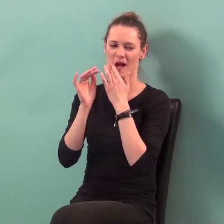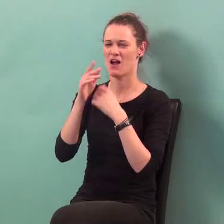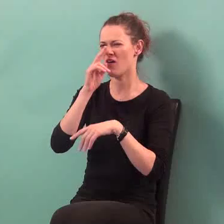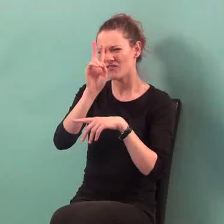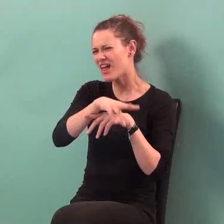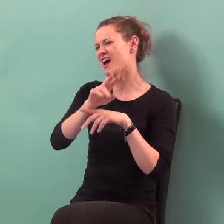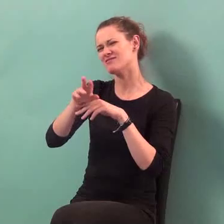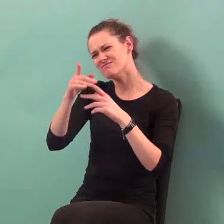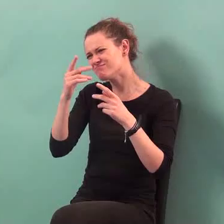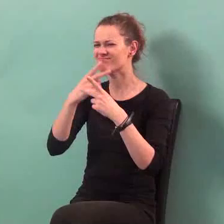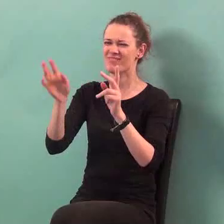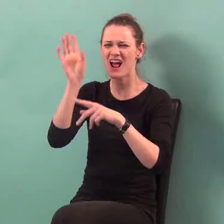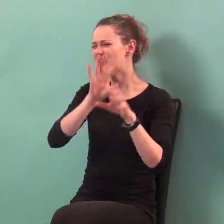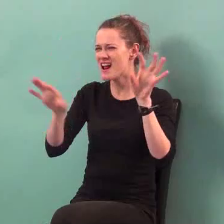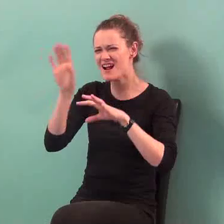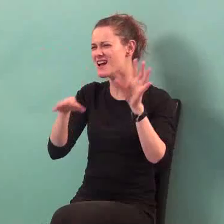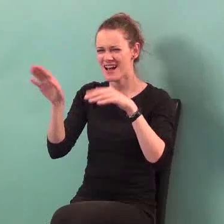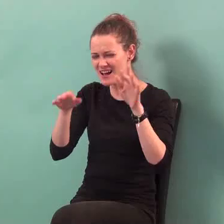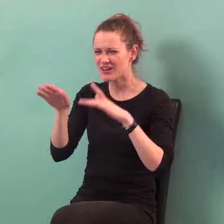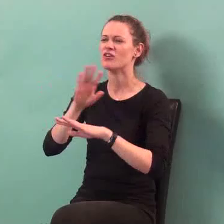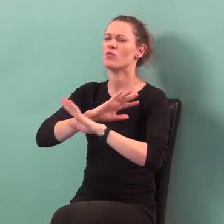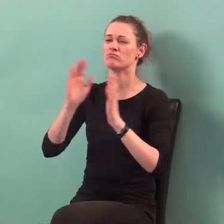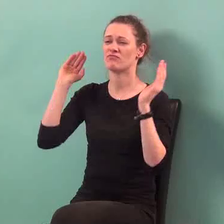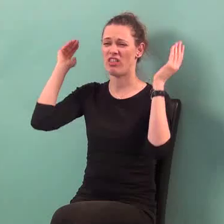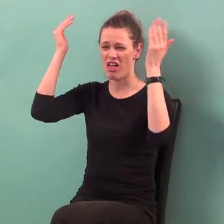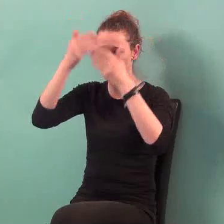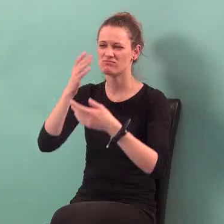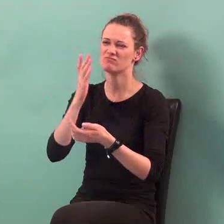Zwiedzają, oglądają, kończą i nadchodzi wieczór.